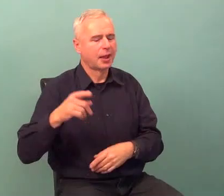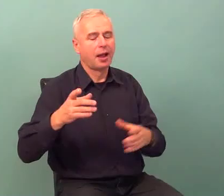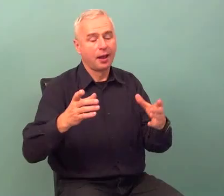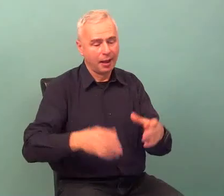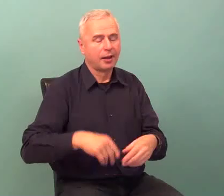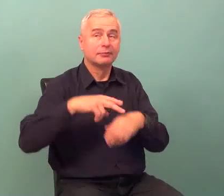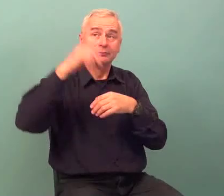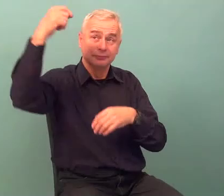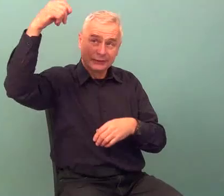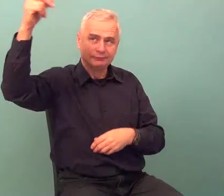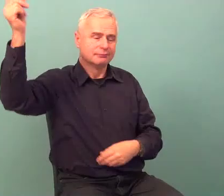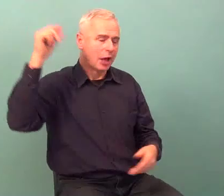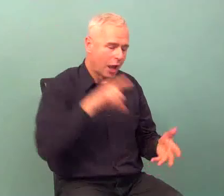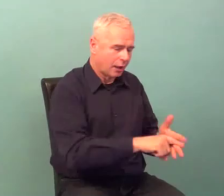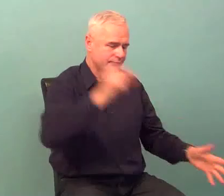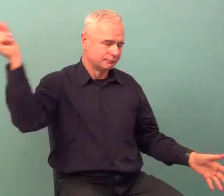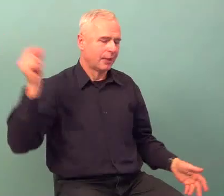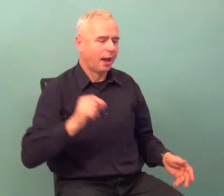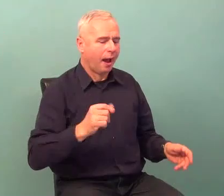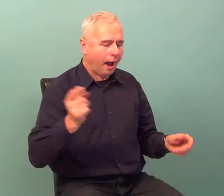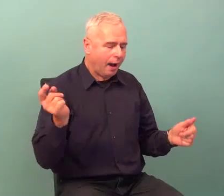i z tej miski po kolei zabrał owoce.